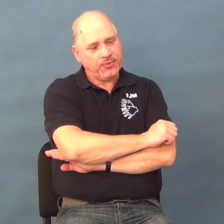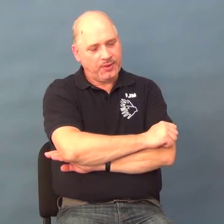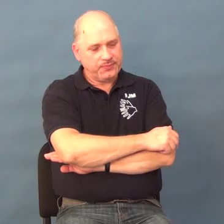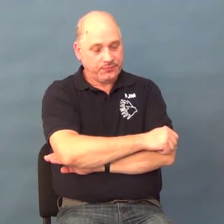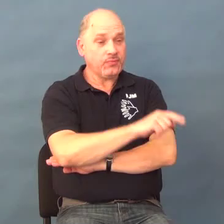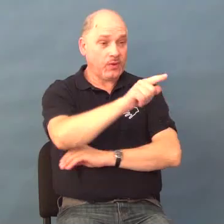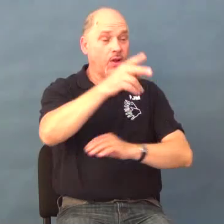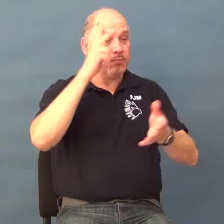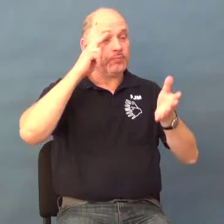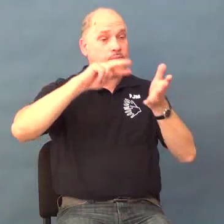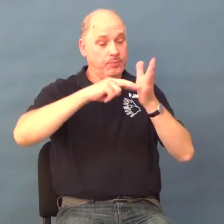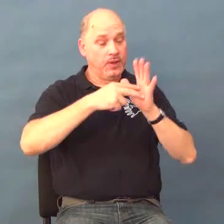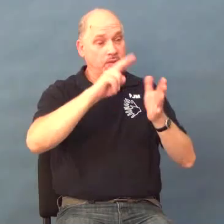Ty zaplanuj.